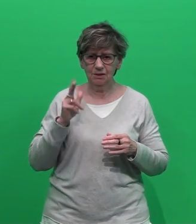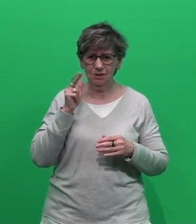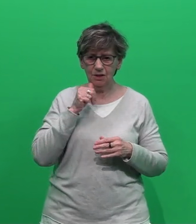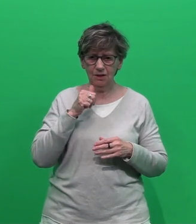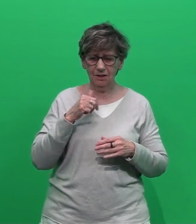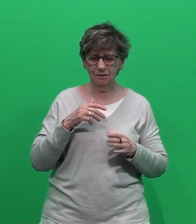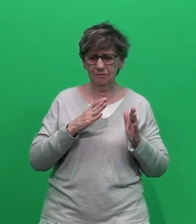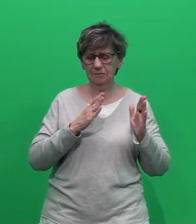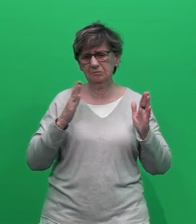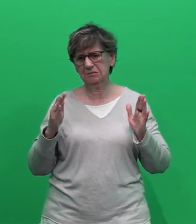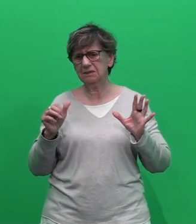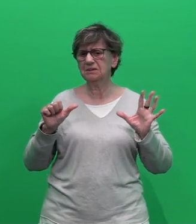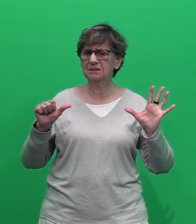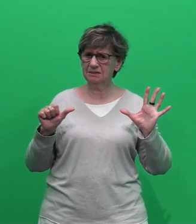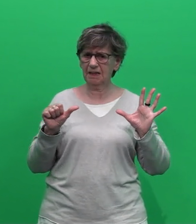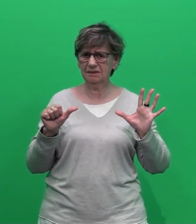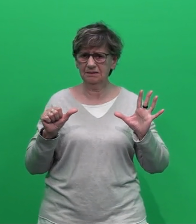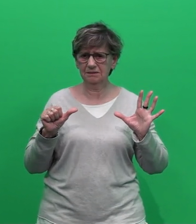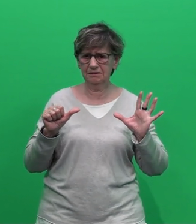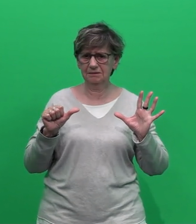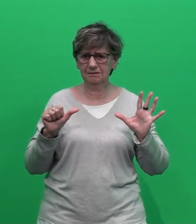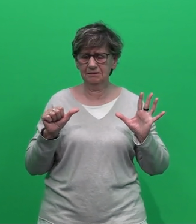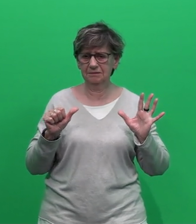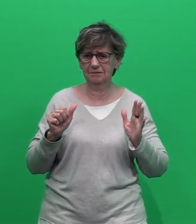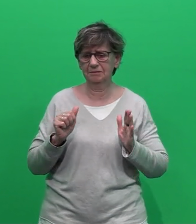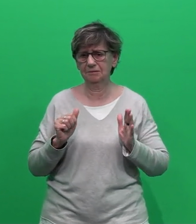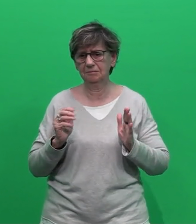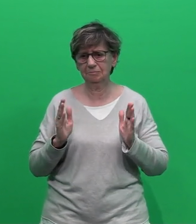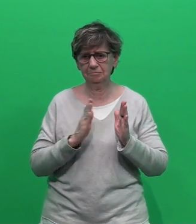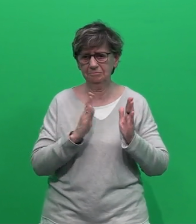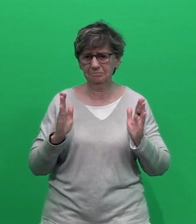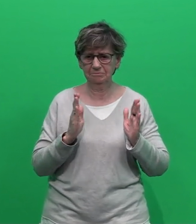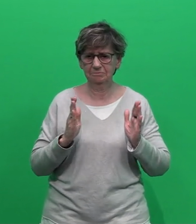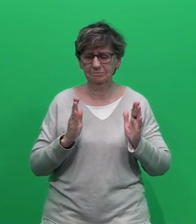Pel que fa al dolor, posaria una nota d'un sis, més o menys.